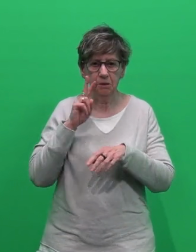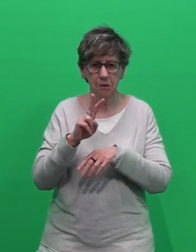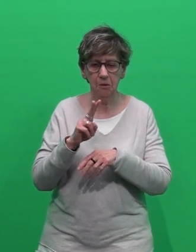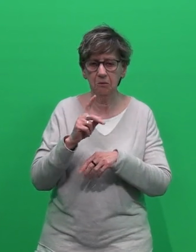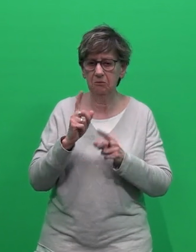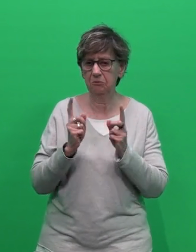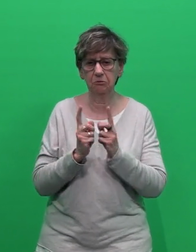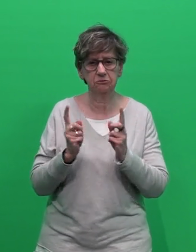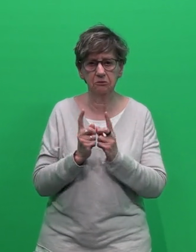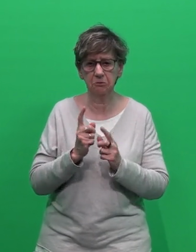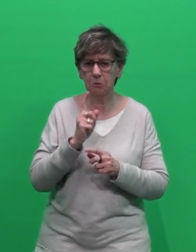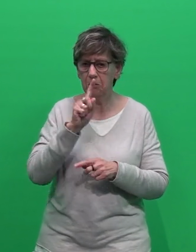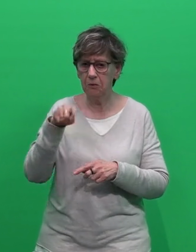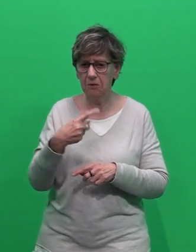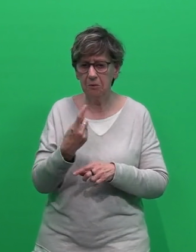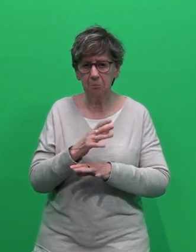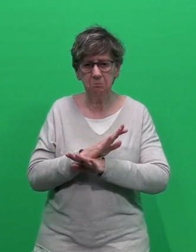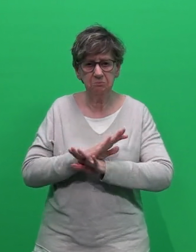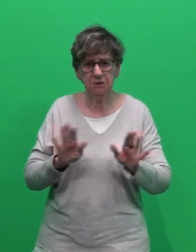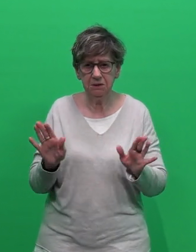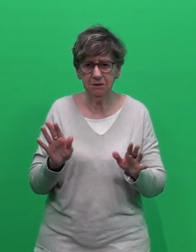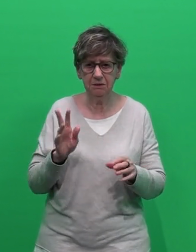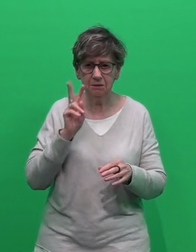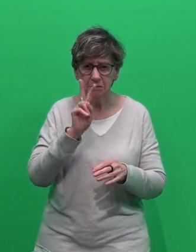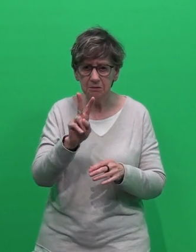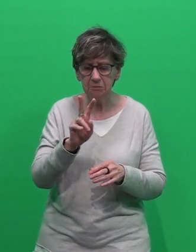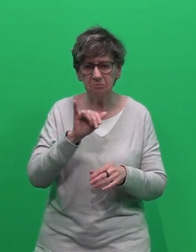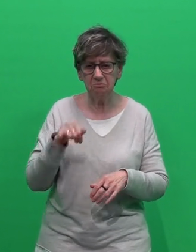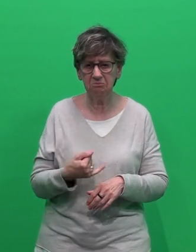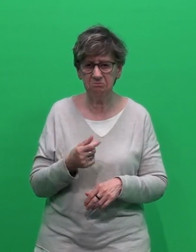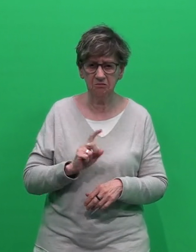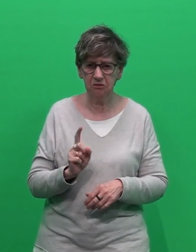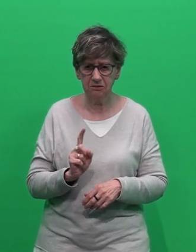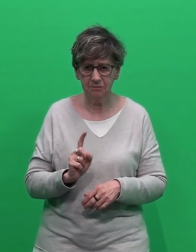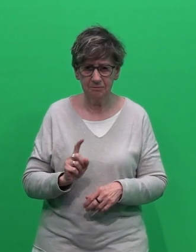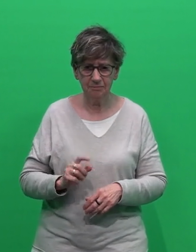Estic poca estona, una hora i prou, no tinc la vista cansada.